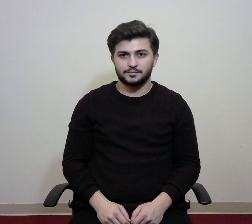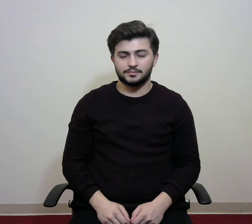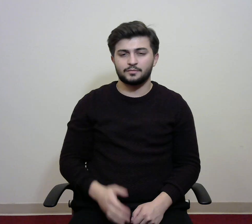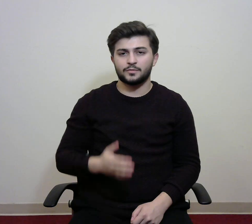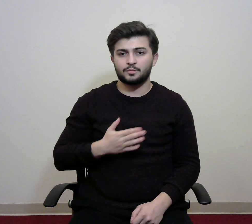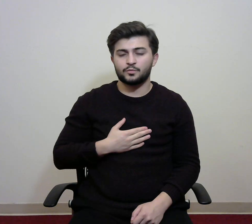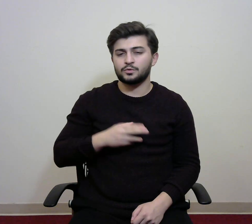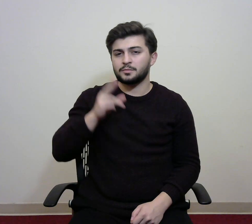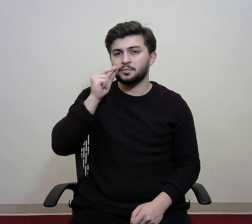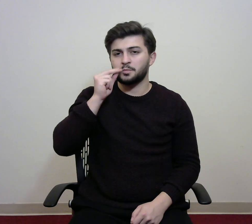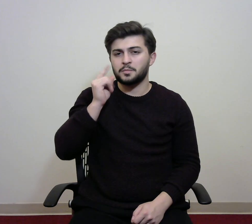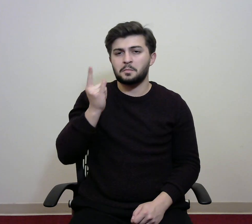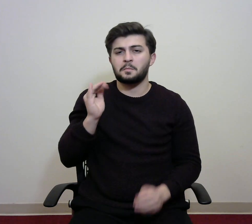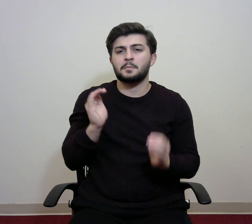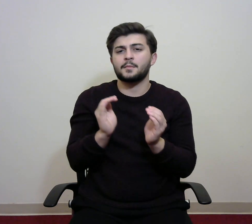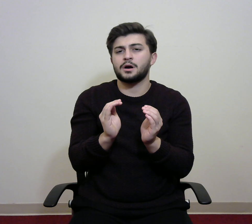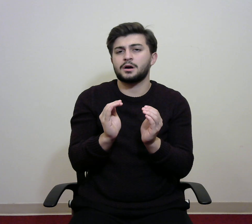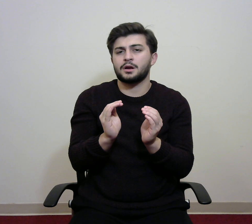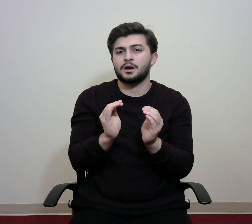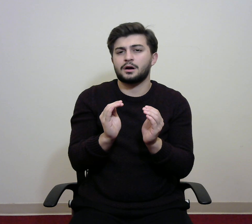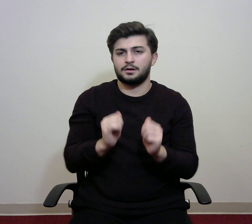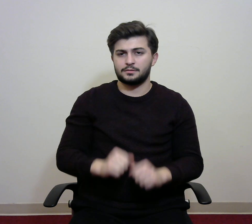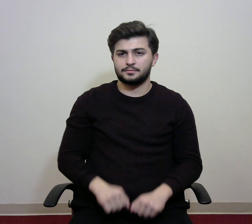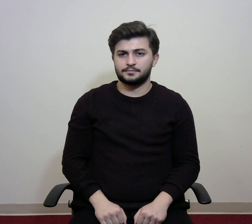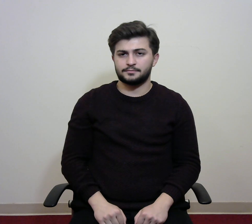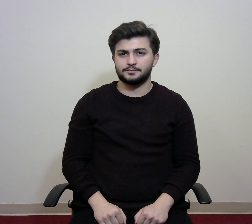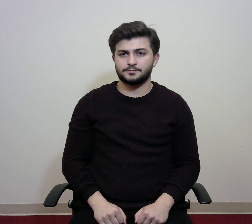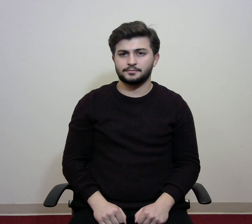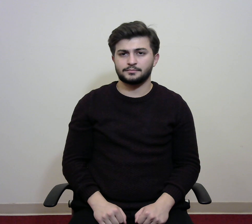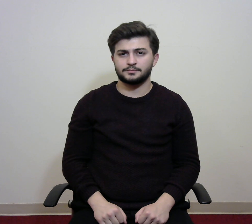Mənim pişiyim balacadır